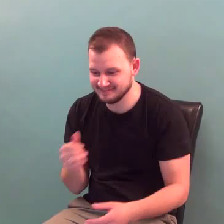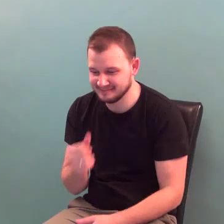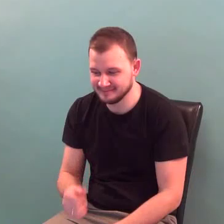Nie można.